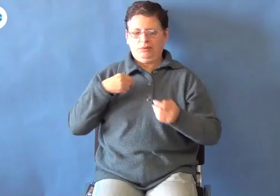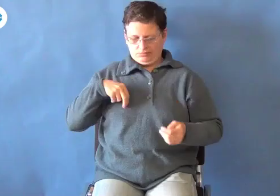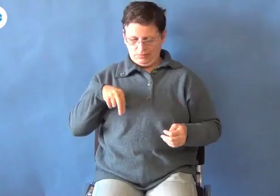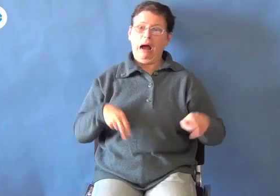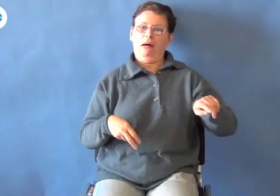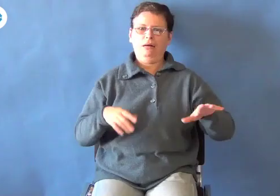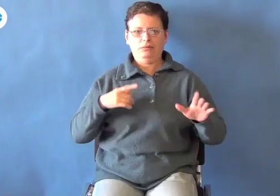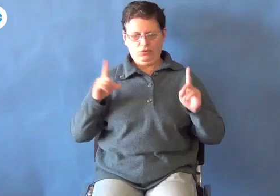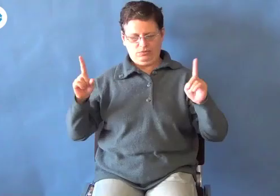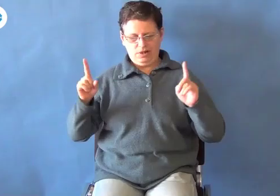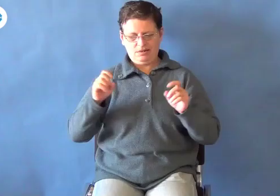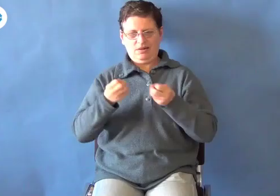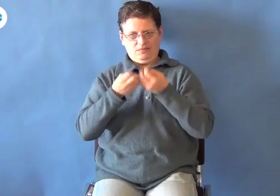Idę sobie i nagle mogę się pośliznąć. Muszę uważać.